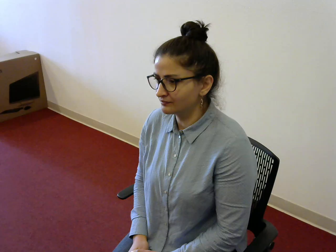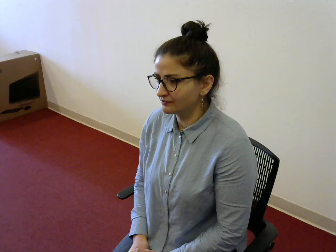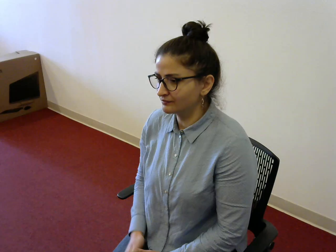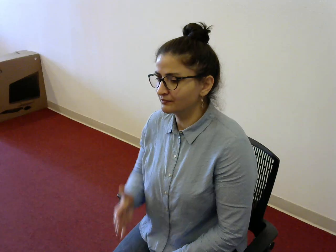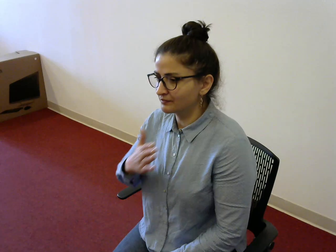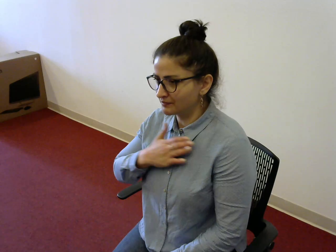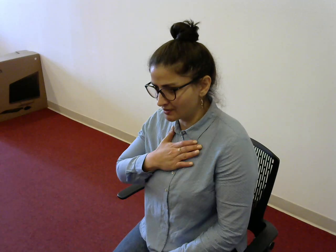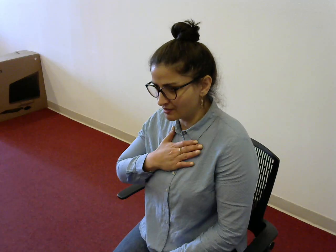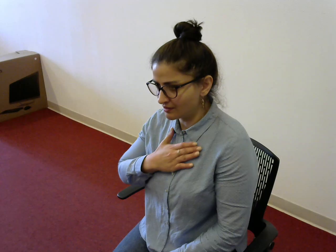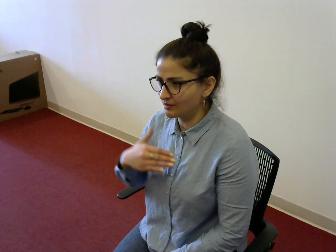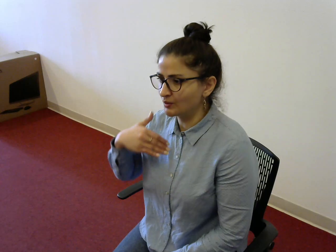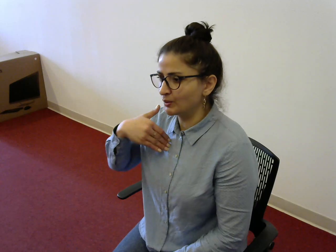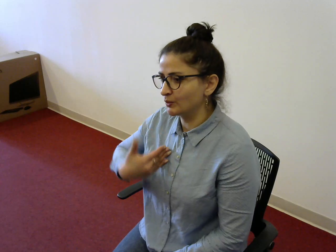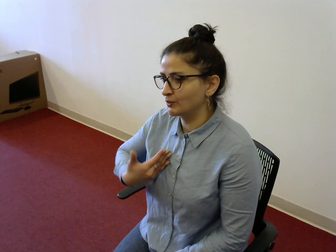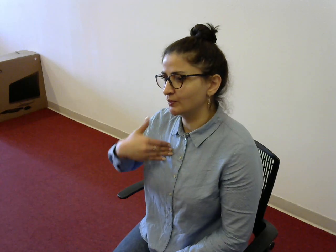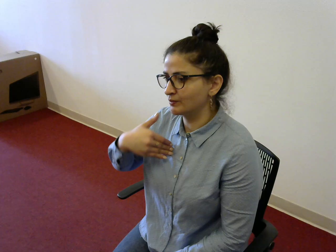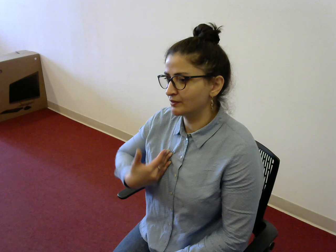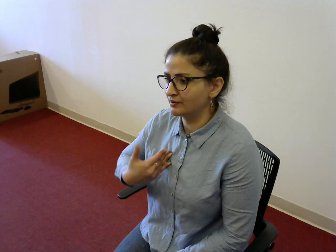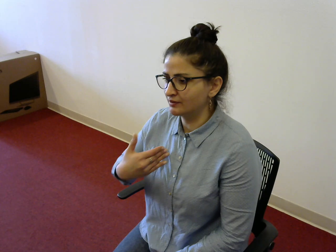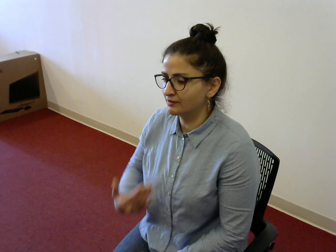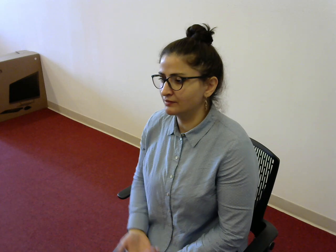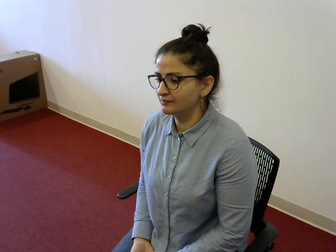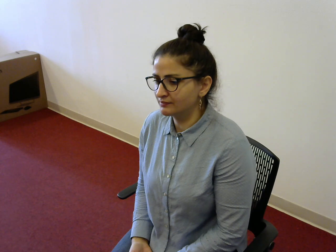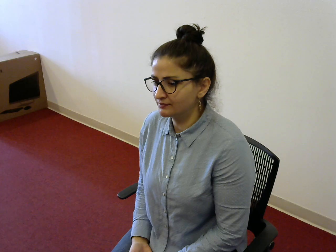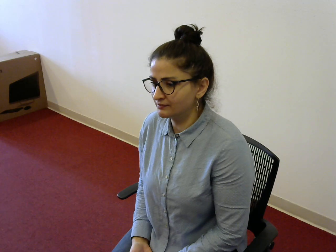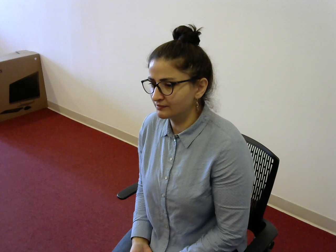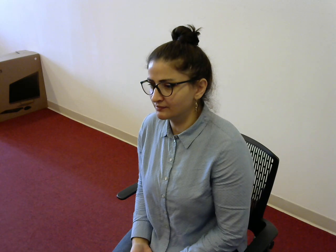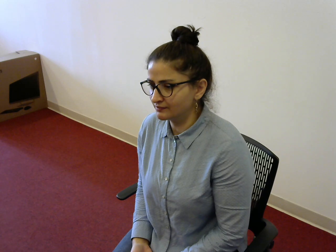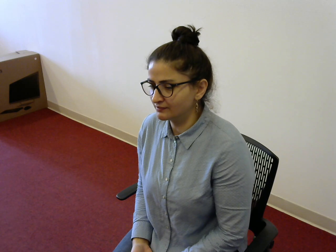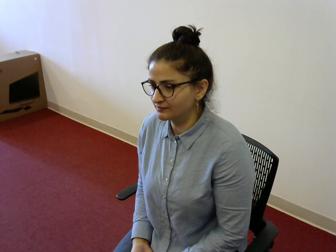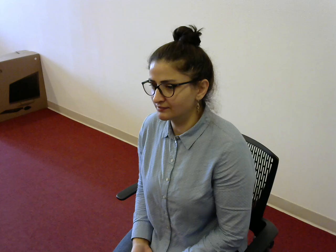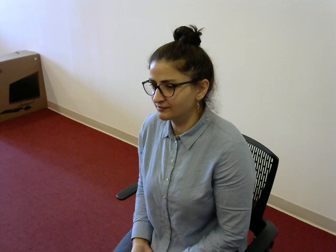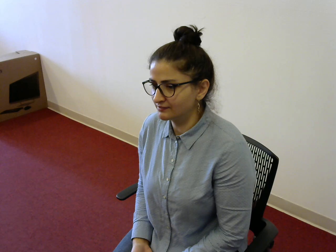Mən subayam